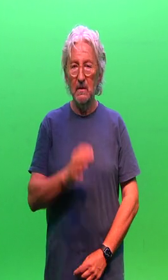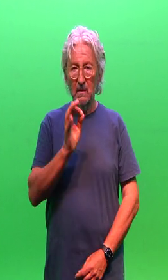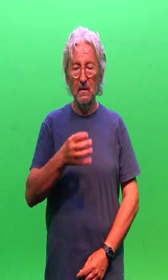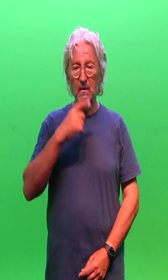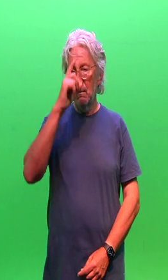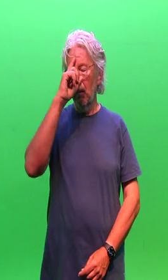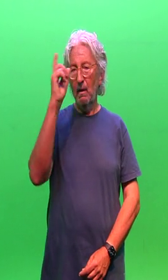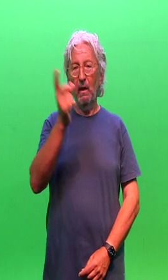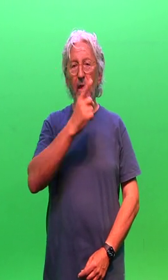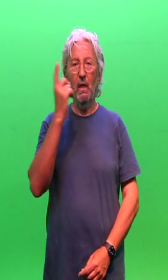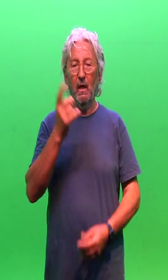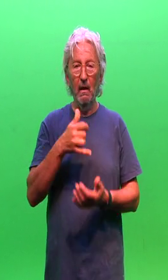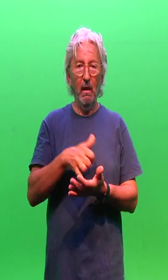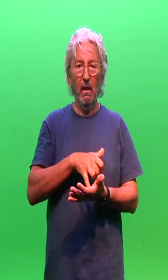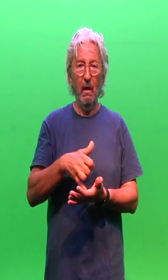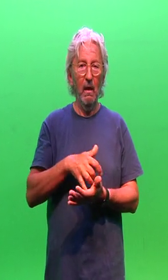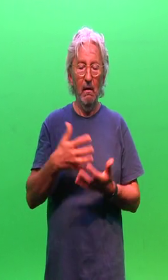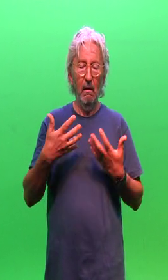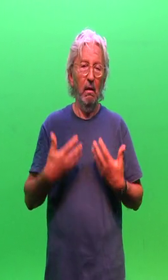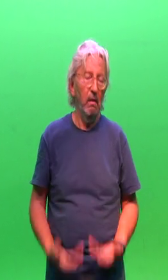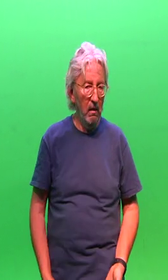Sí, estic marejat i em sento fluix i fatigat.